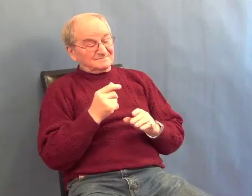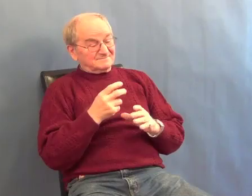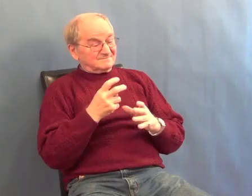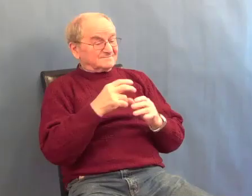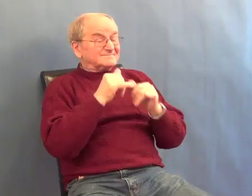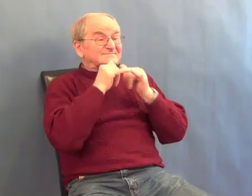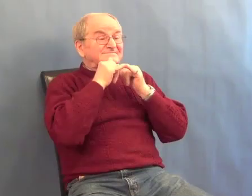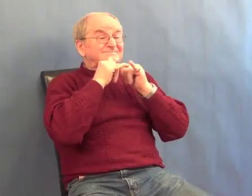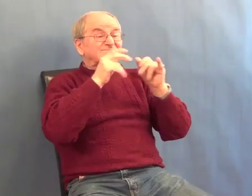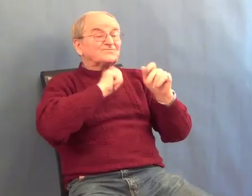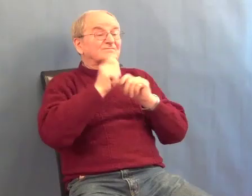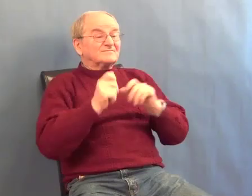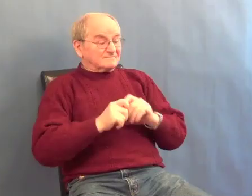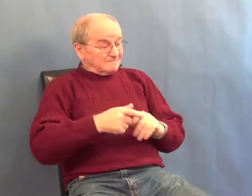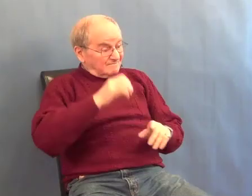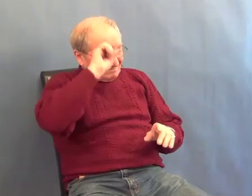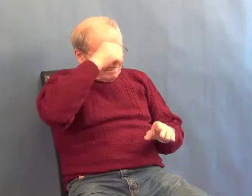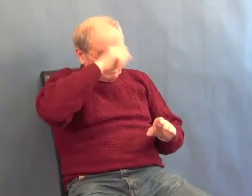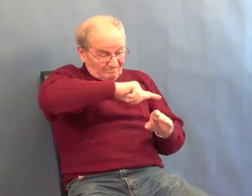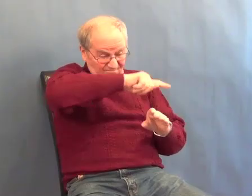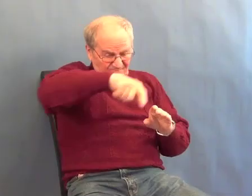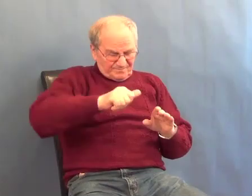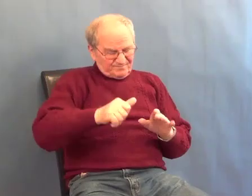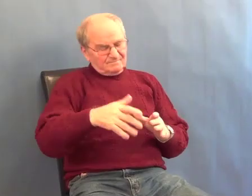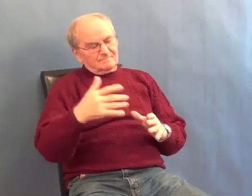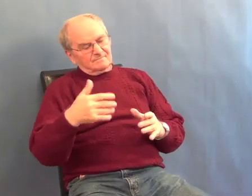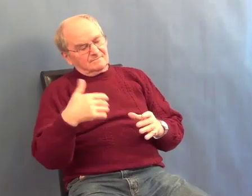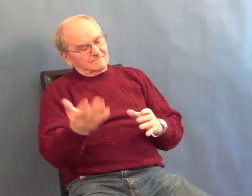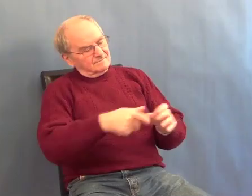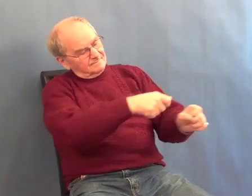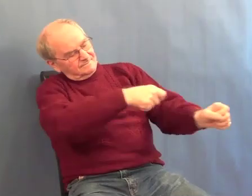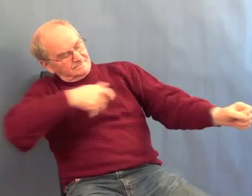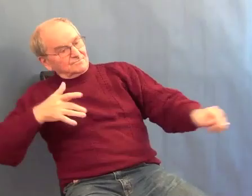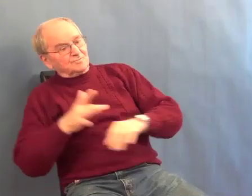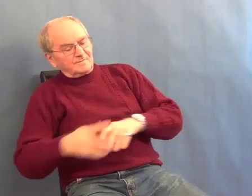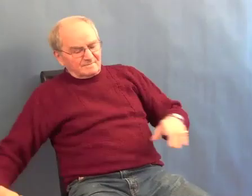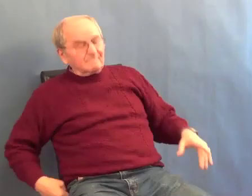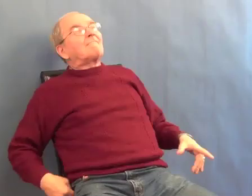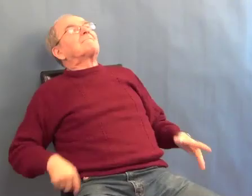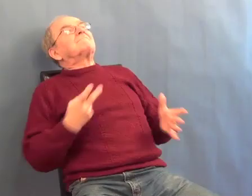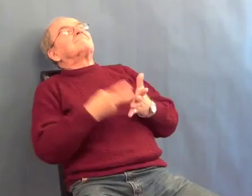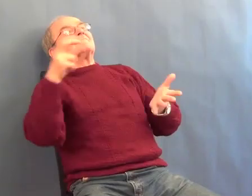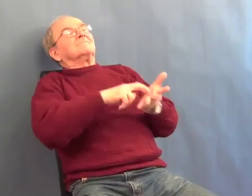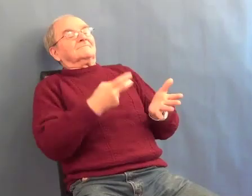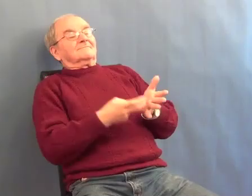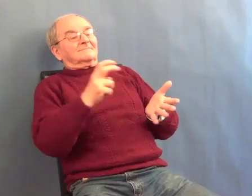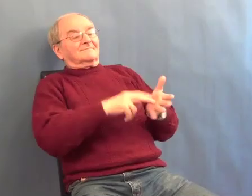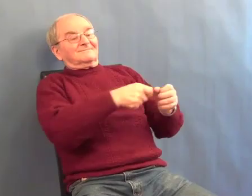Dźwięk budzika nie pomaga mu wstać, budzik strzela wskazówką w dupę niedźwiedzia.